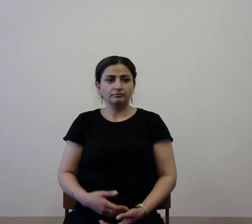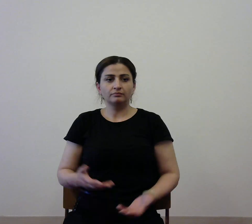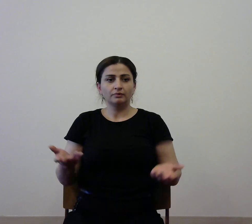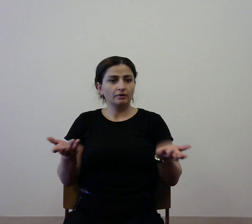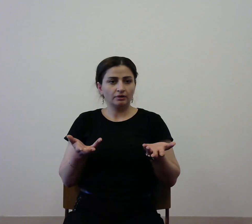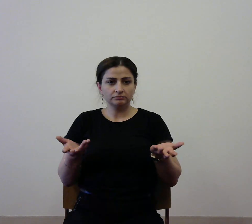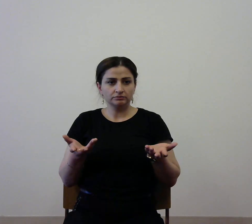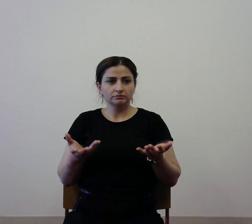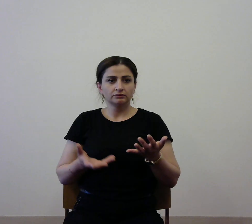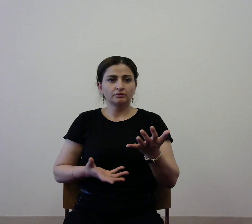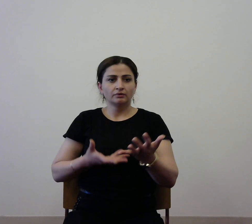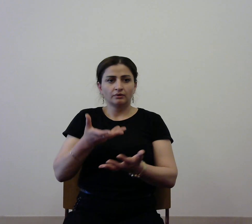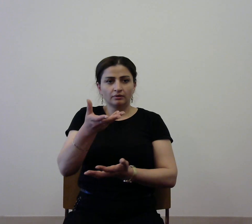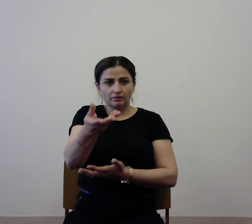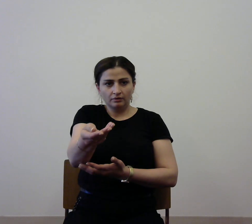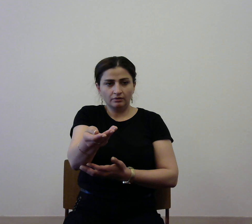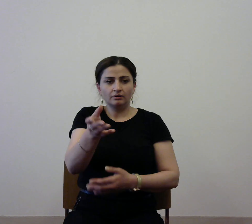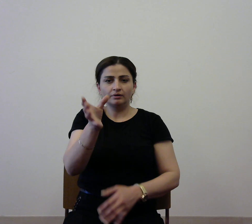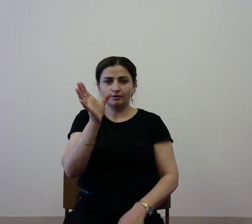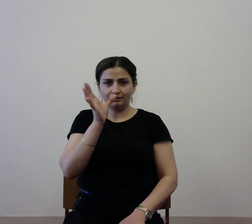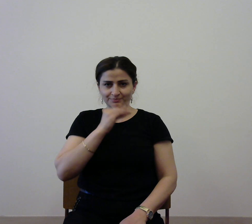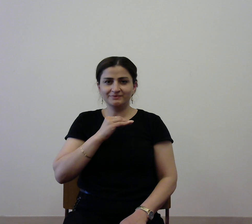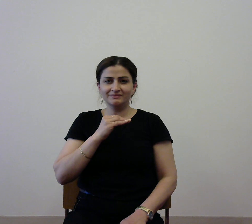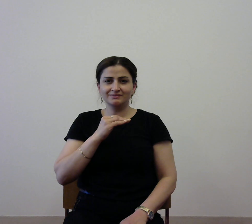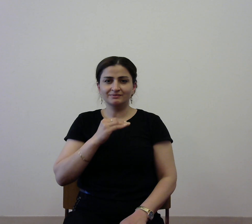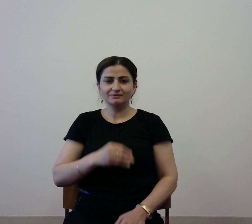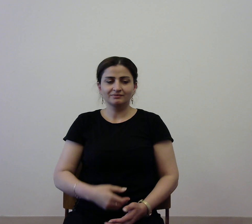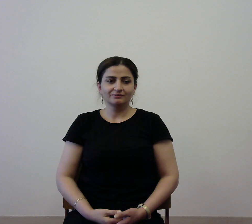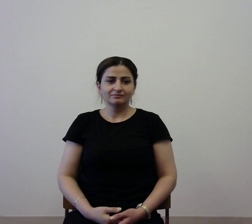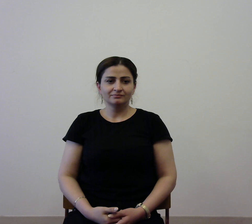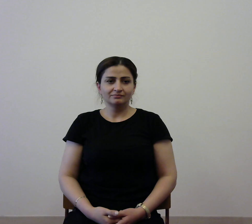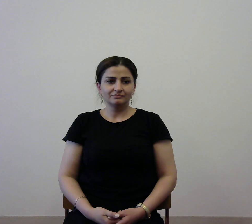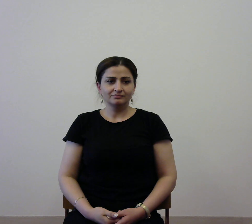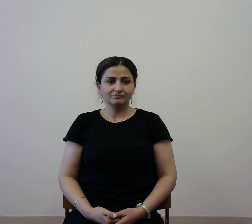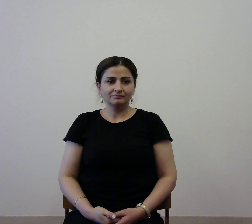Harda ödəniş edə bilərəm?